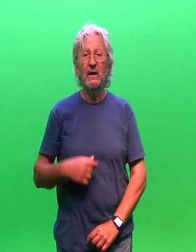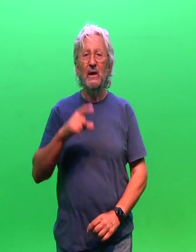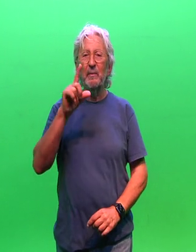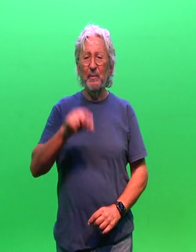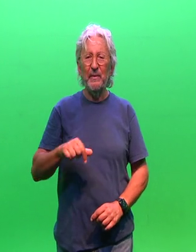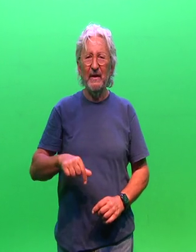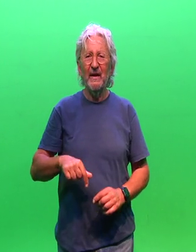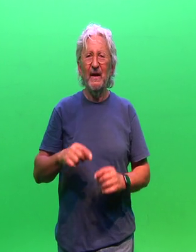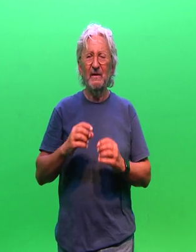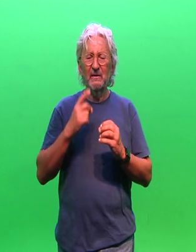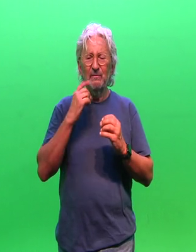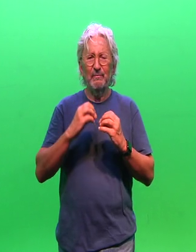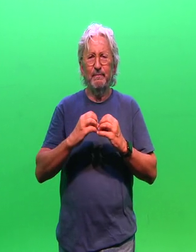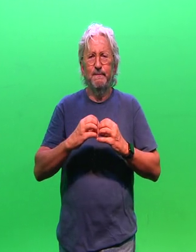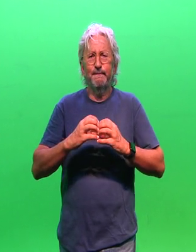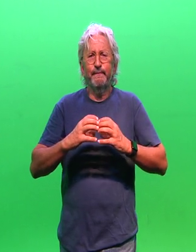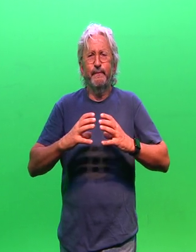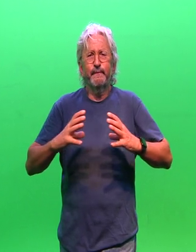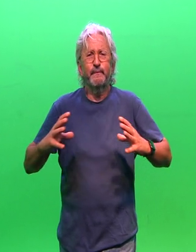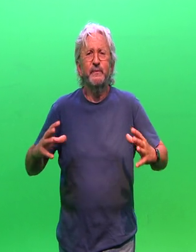Veig que tinc el peu molt inflat.